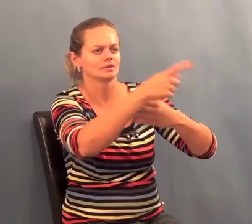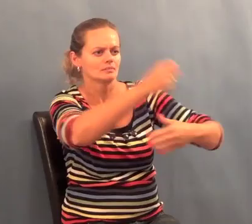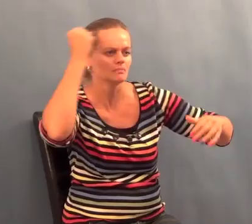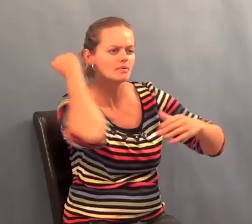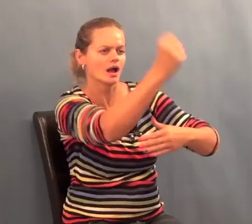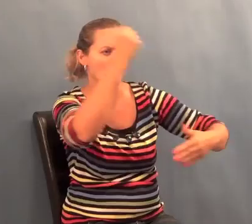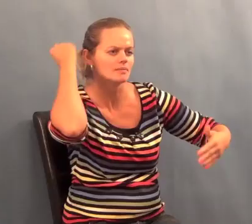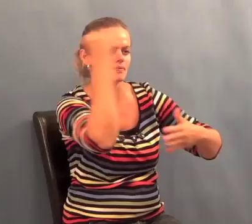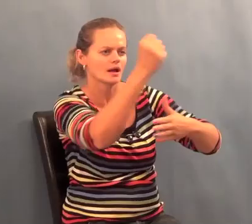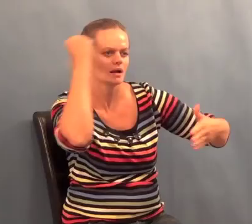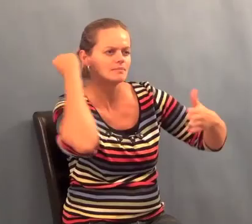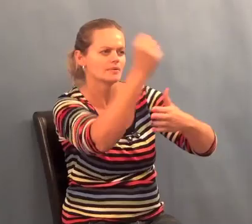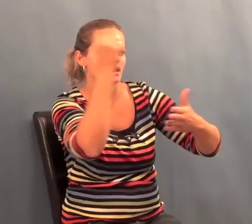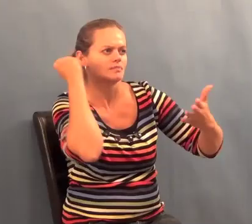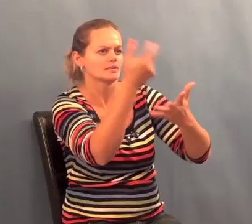Walili w te drzwi.